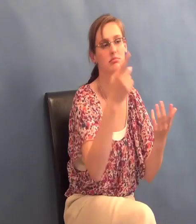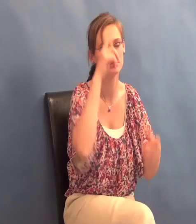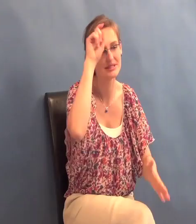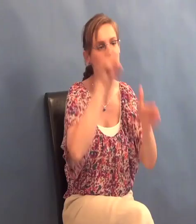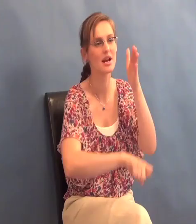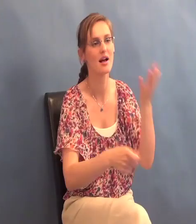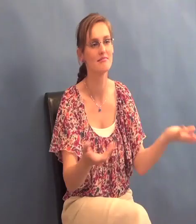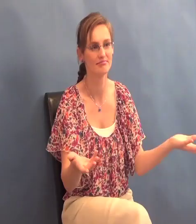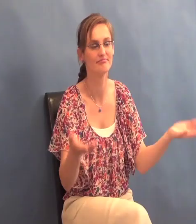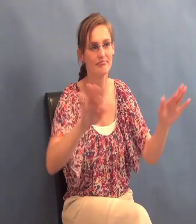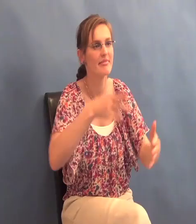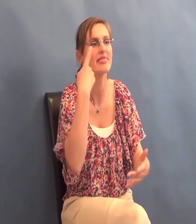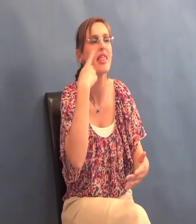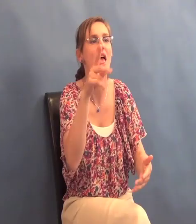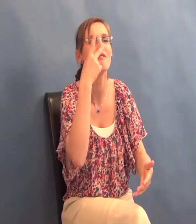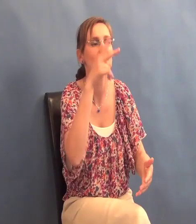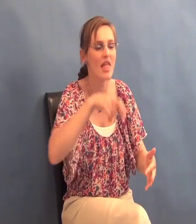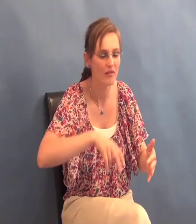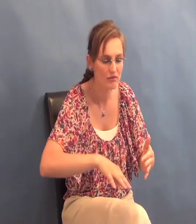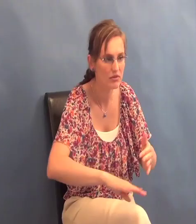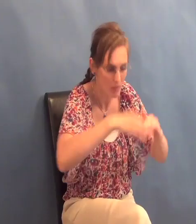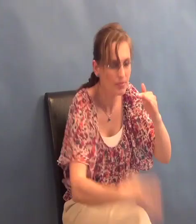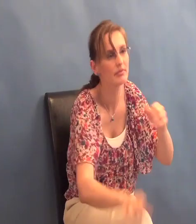Woda jest zdradziecka, z poziomu wody nie widać dołu na dnie, w który można wpaść.